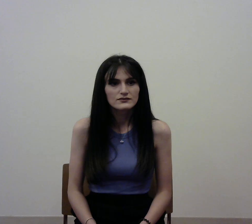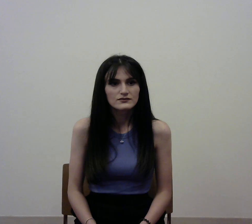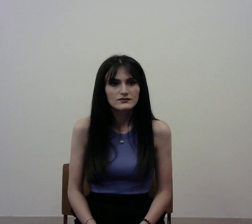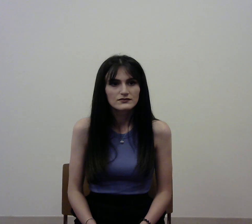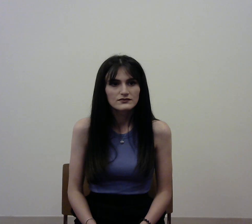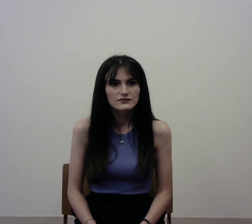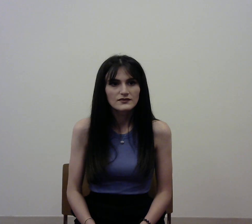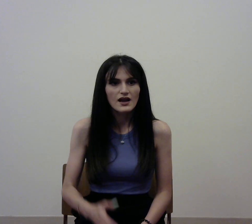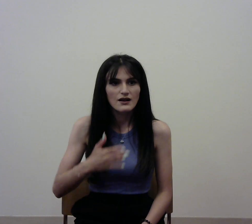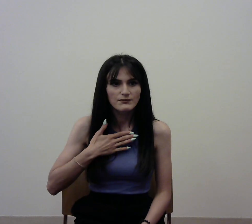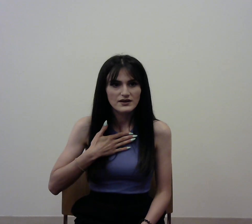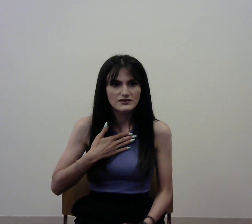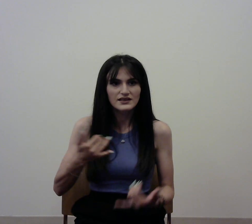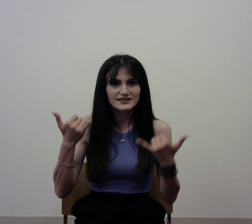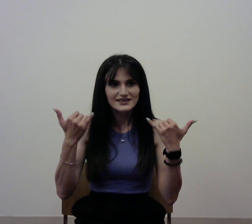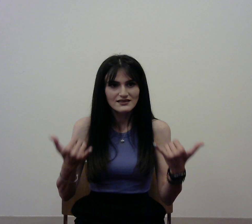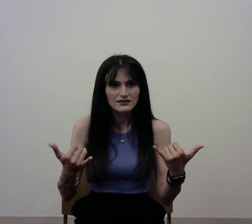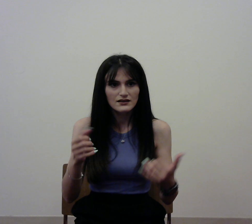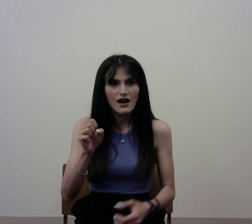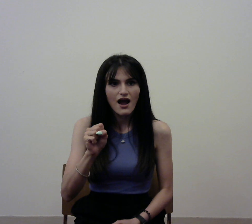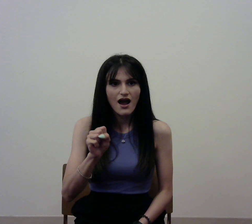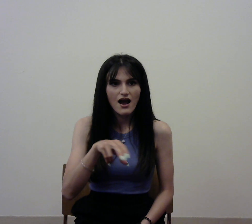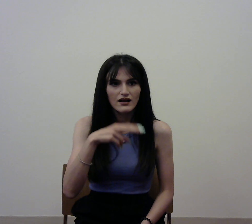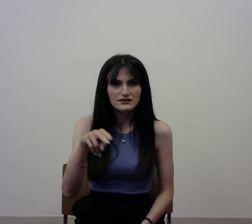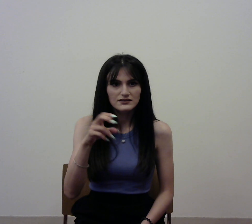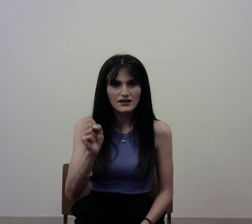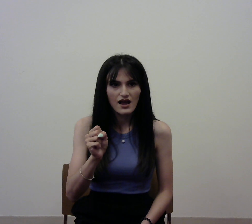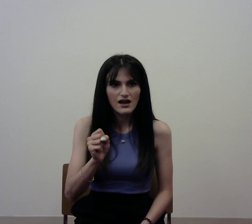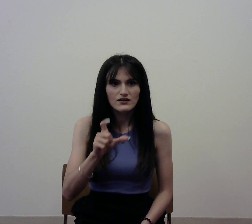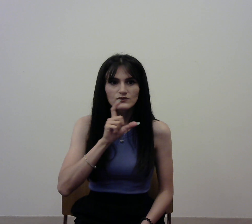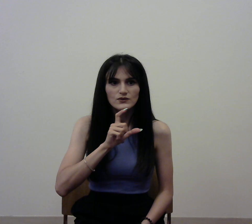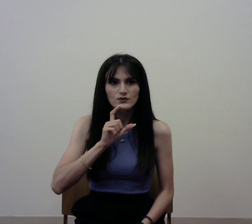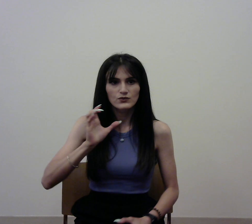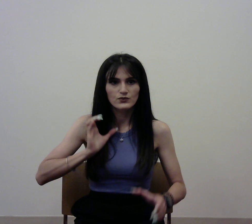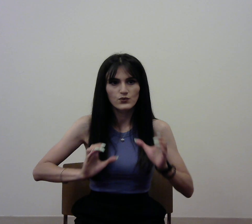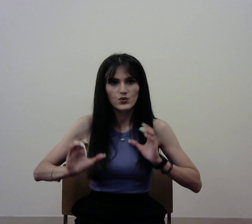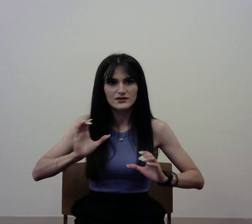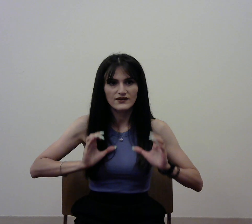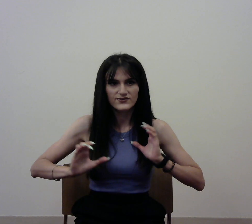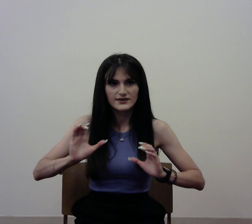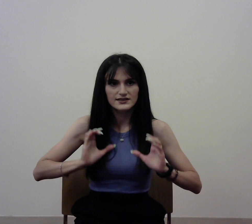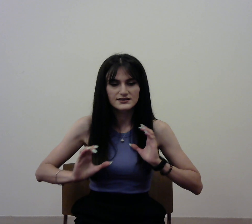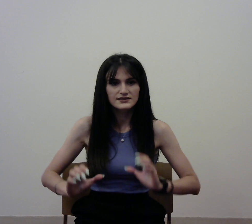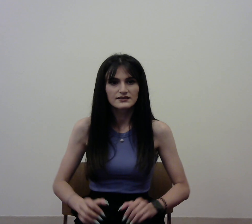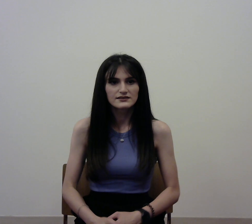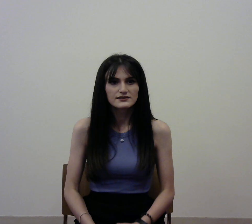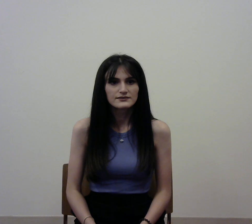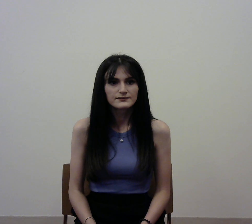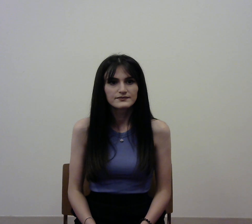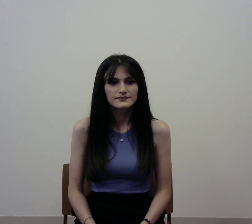Mən indi ADA universitetindəyəm